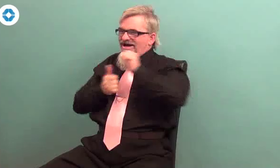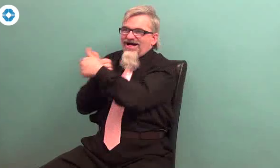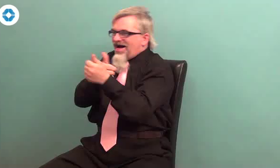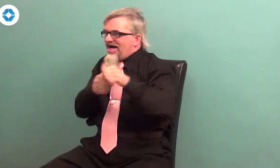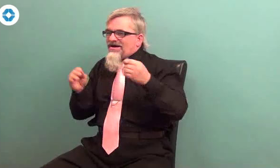Jest problem.